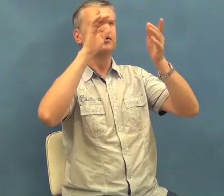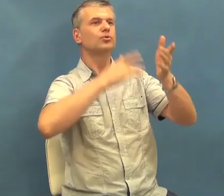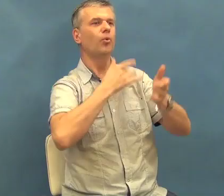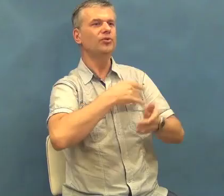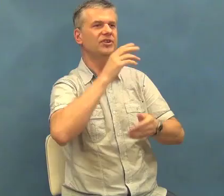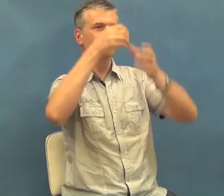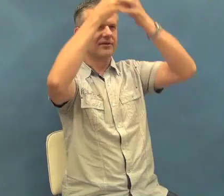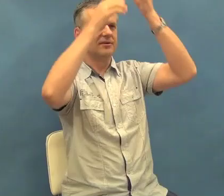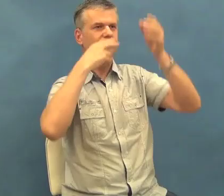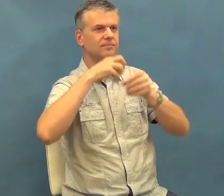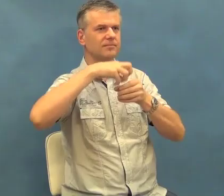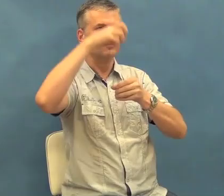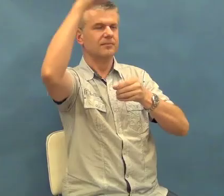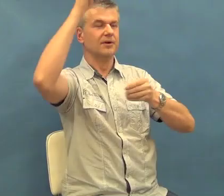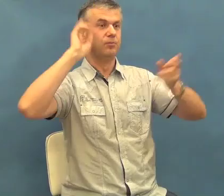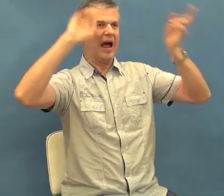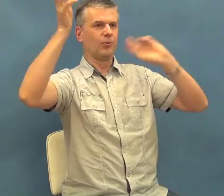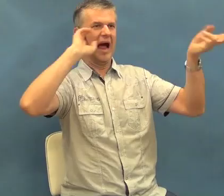Czujnik dymu uruchomił alarm.